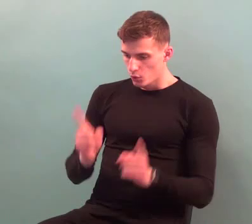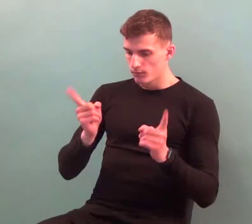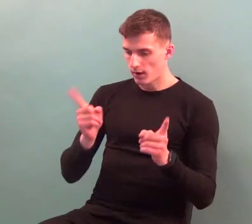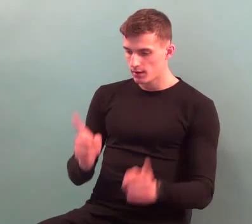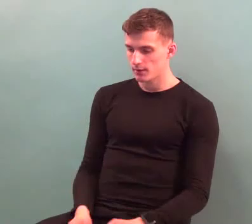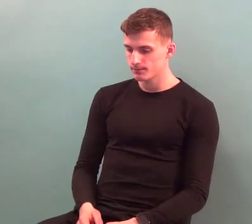Uwaga.